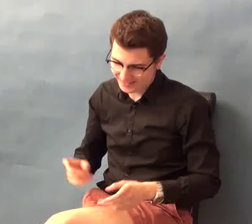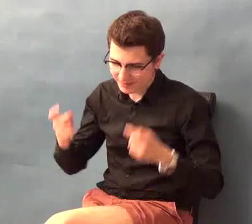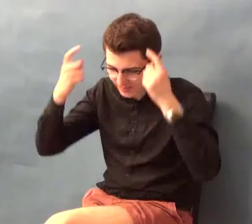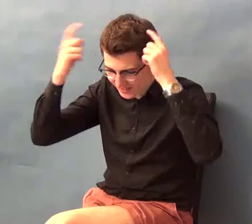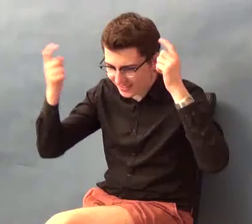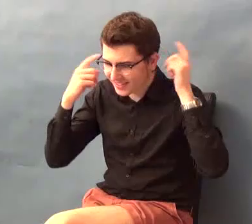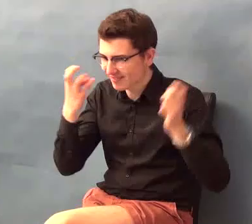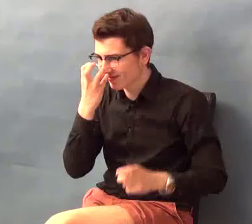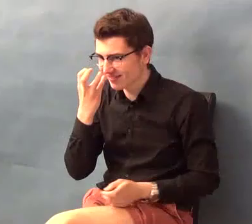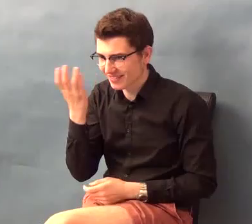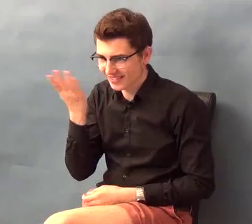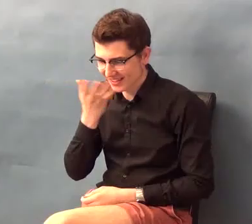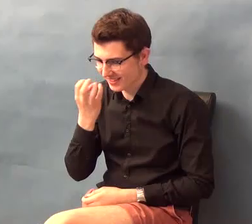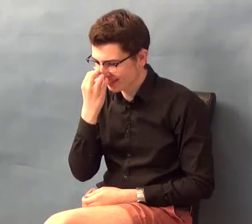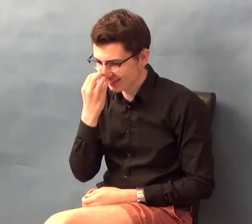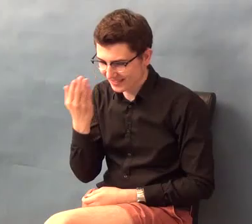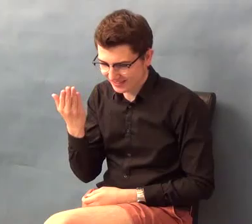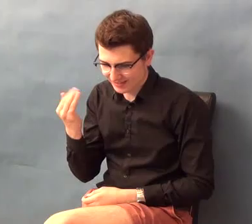Myszka Miki z czarnym nosem.